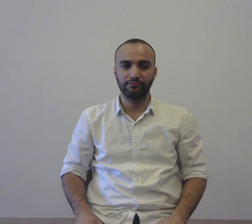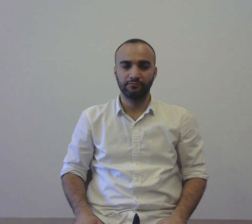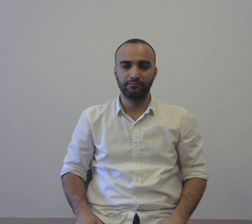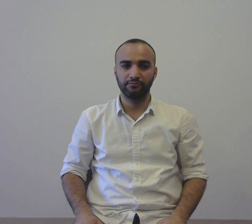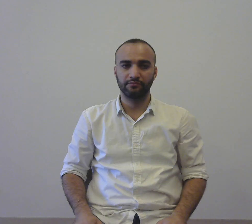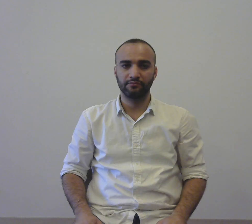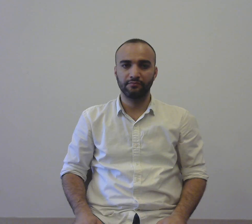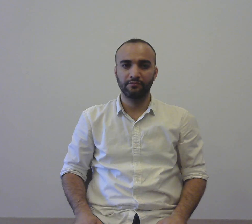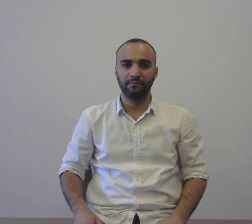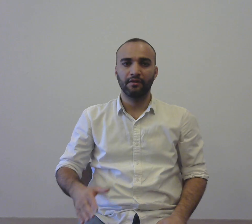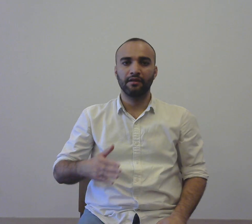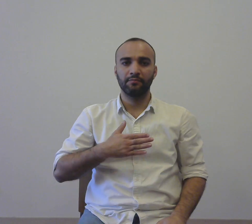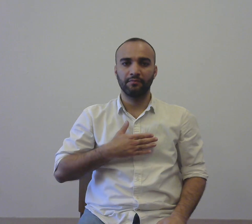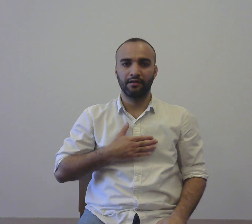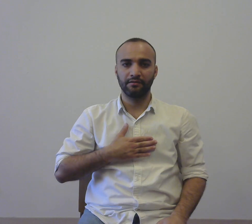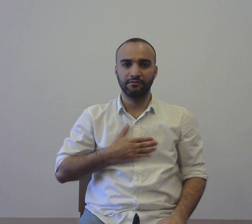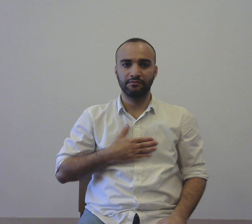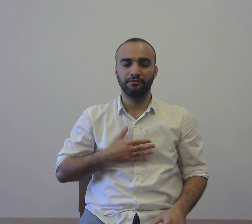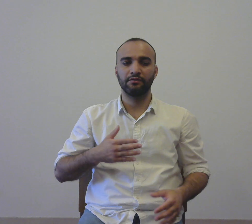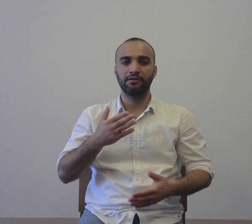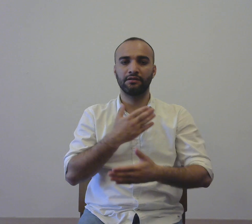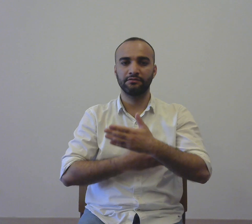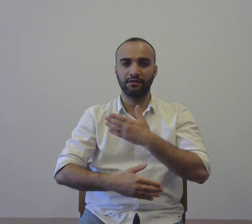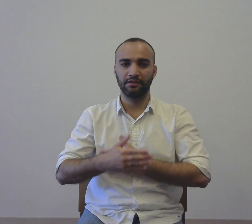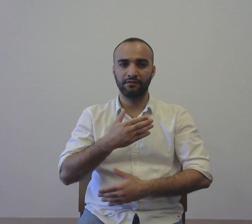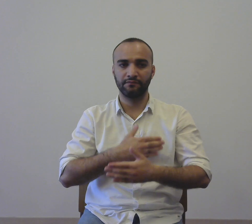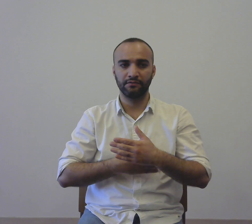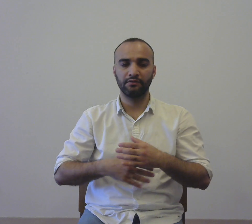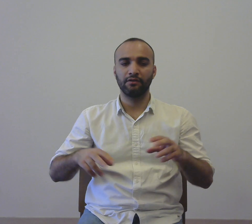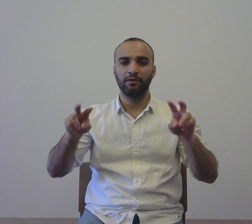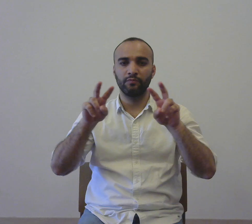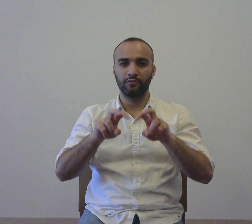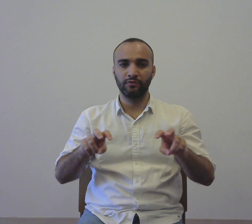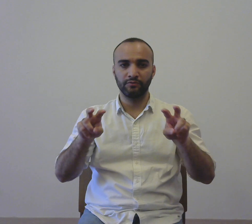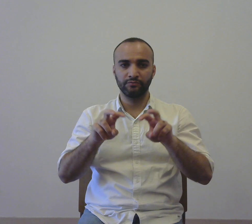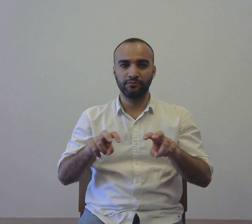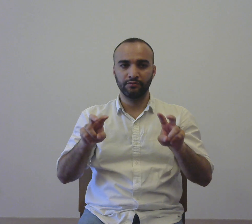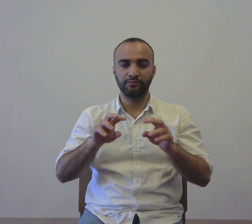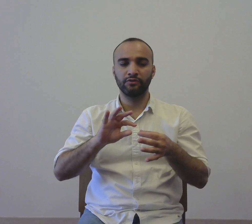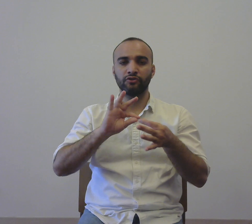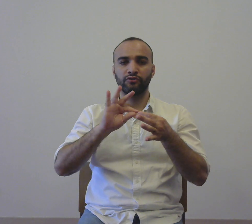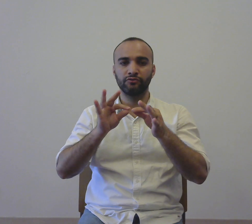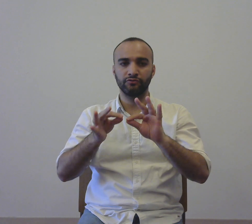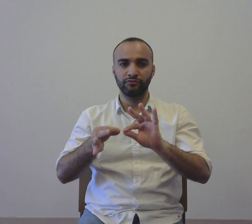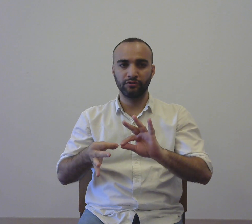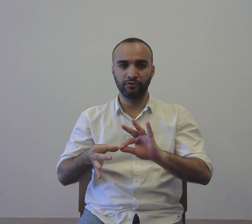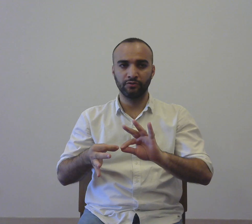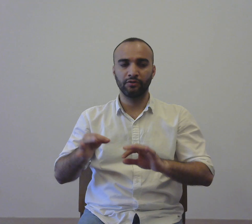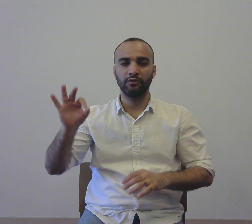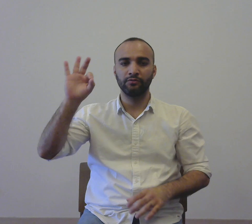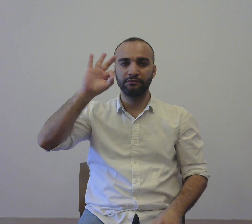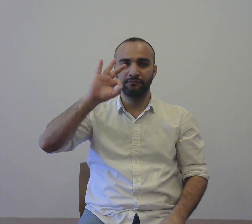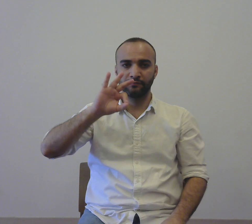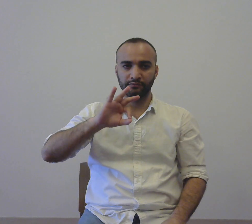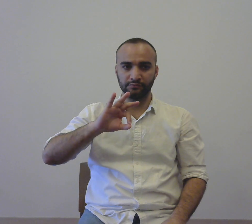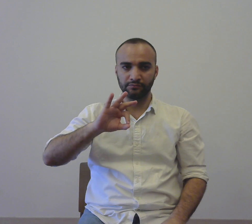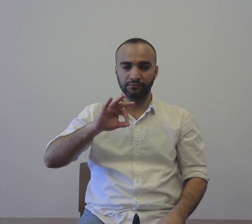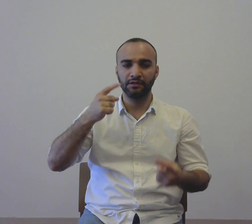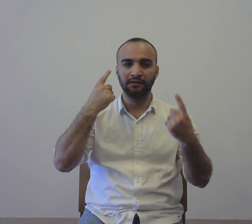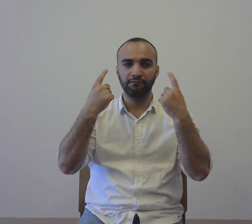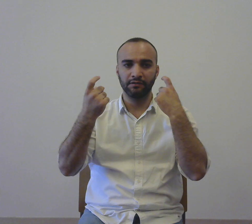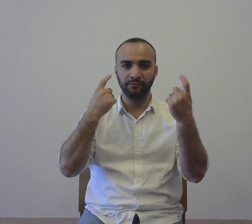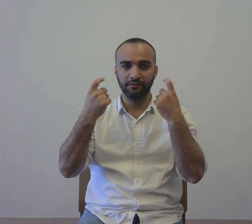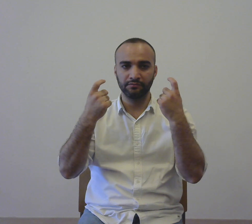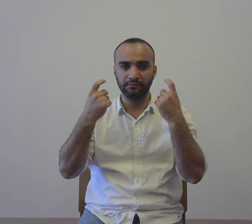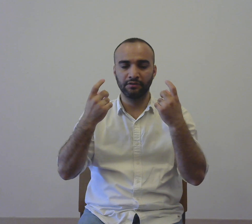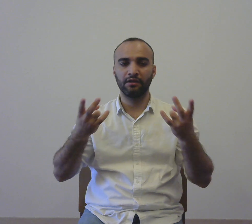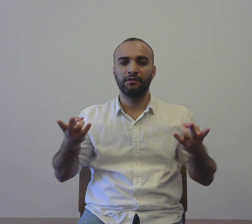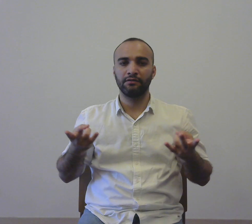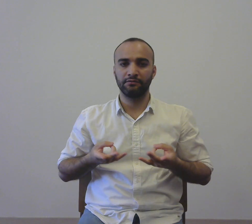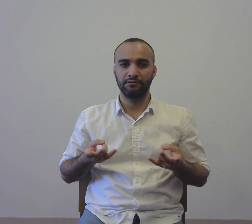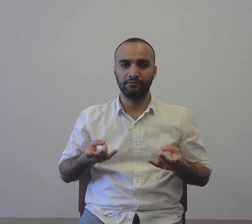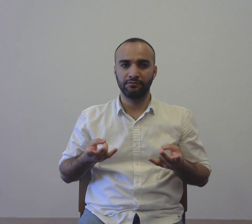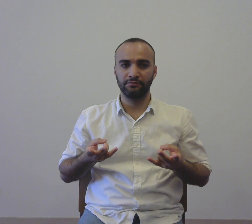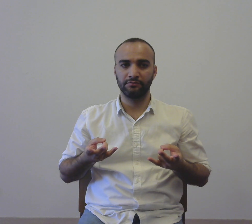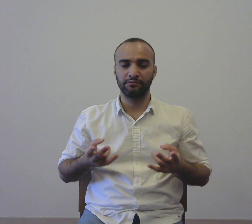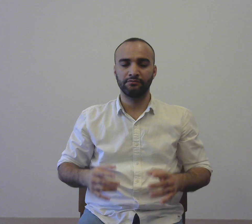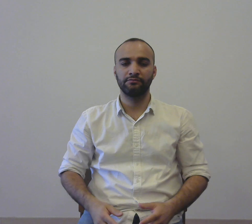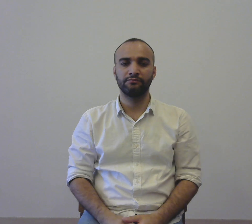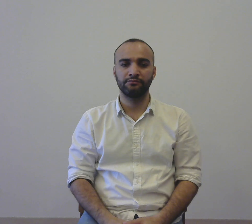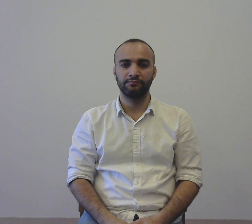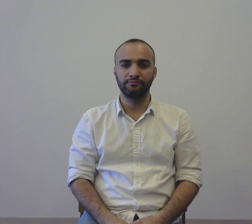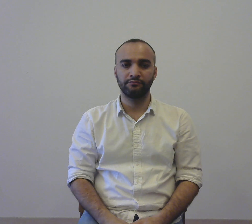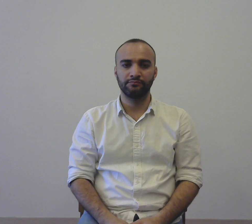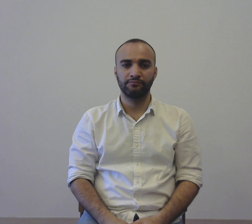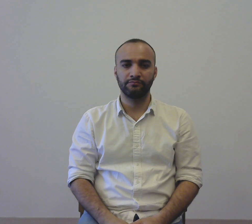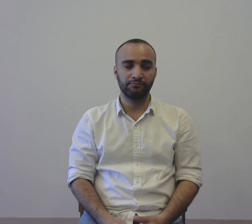Mənə əlillik müayinəsinin nəticəsi barədə məlumat lazımdır